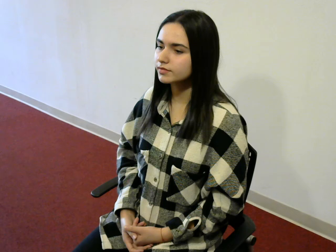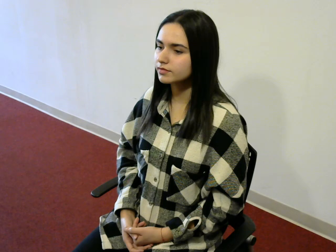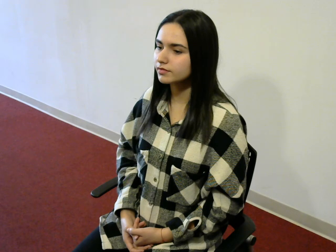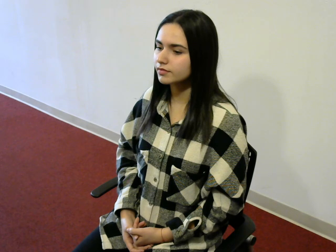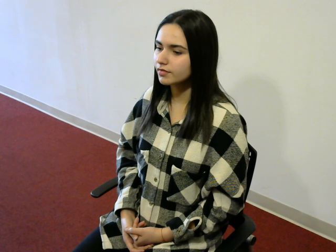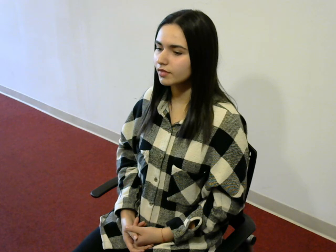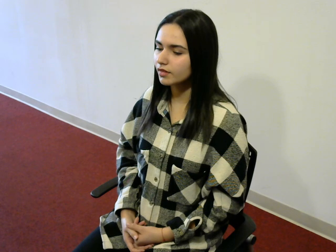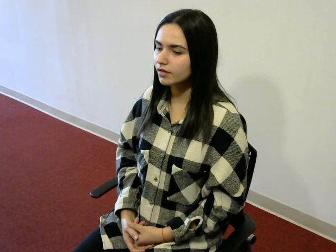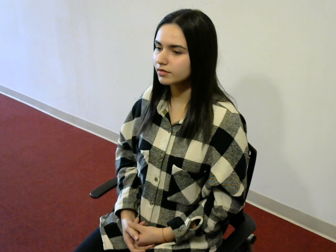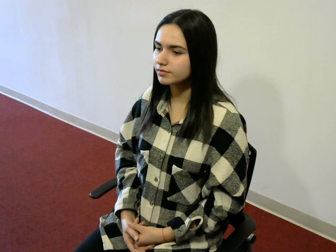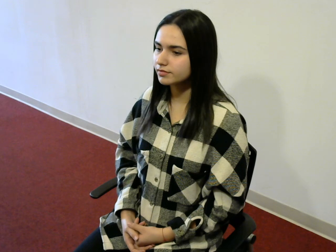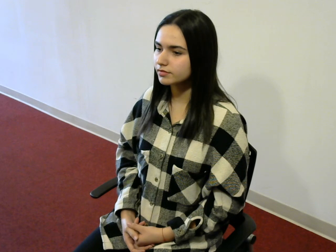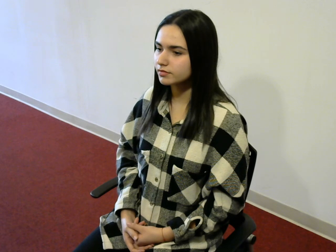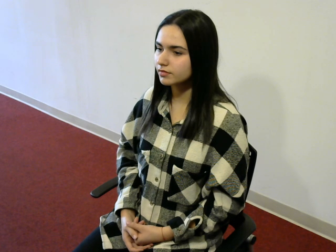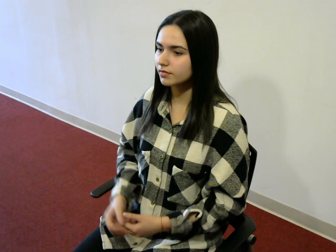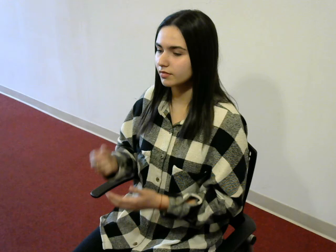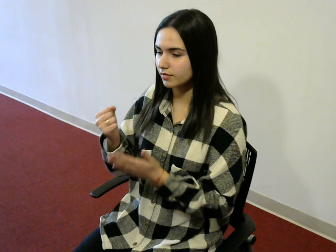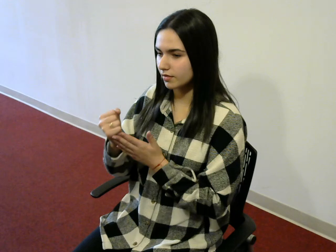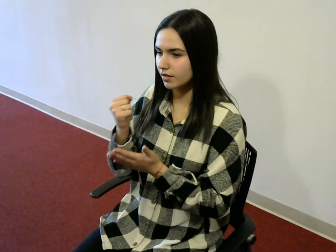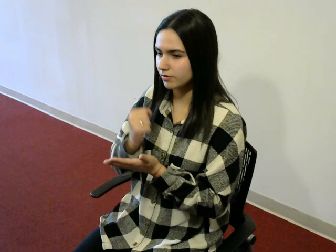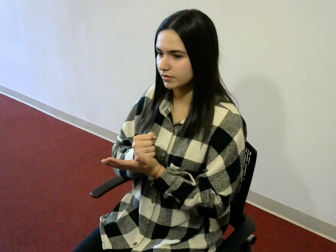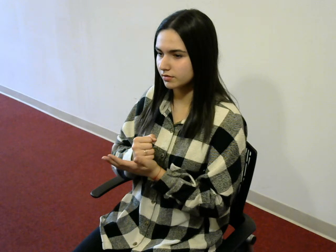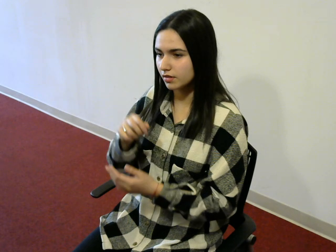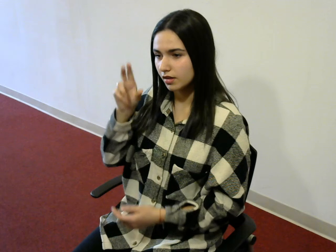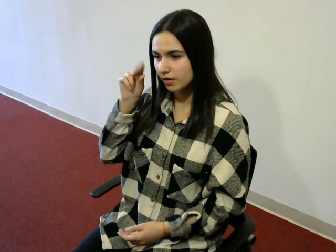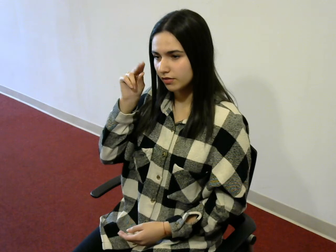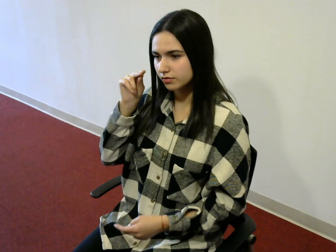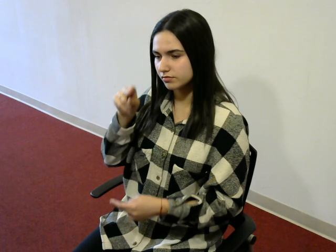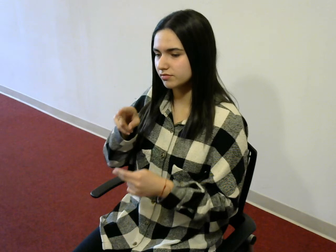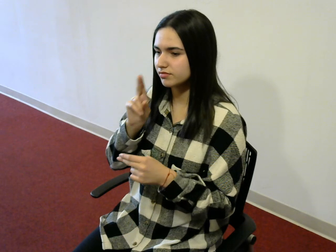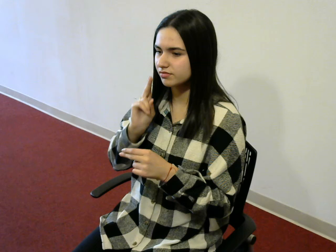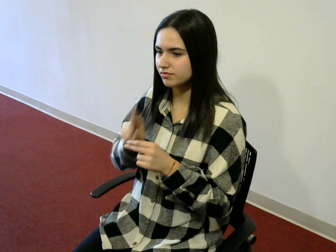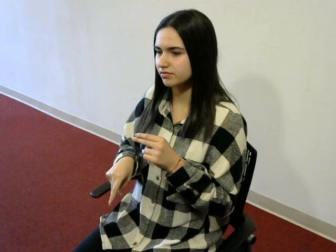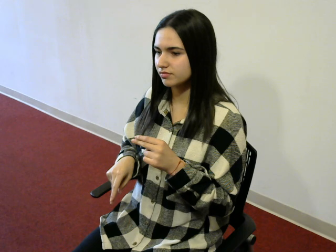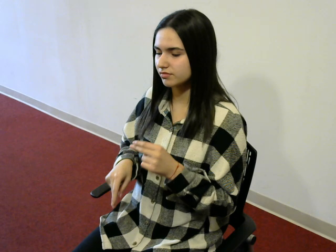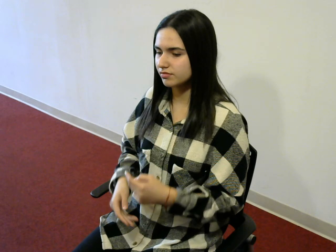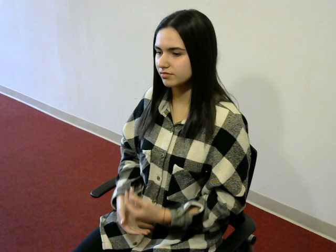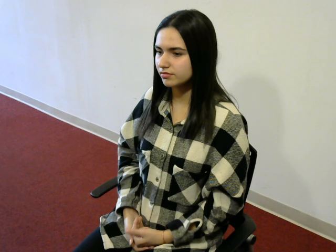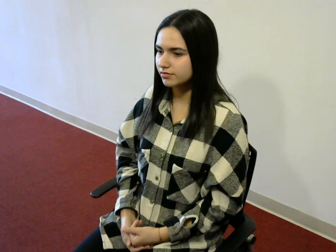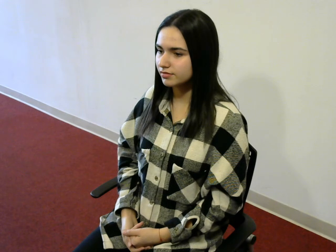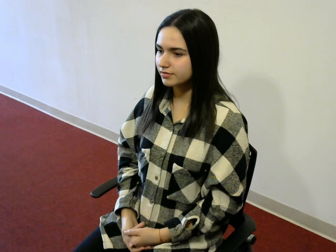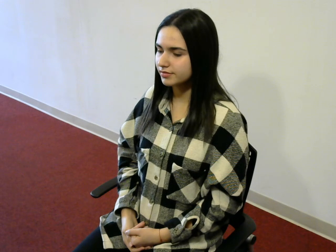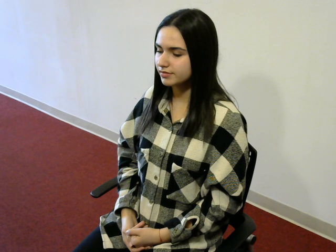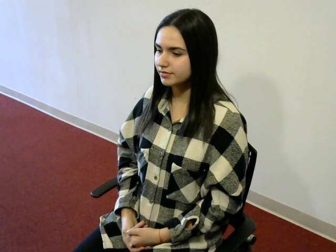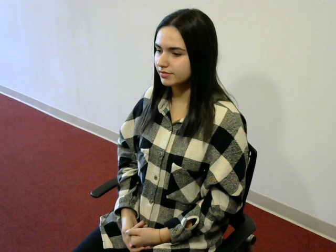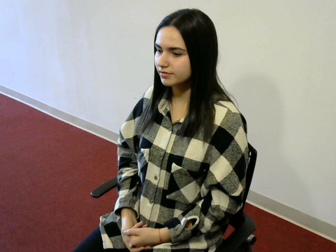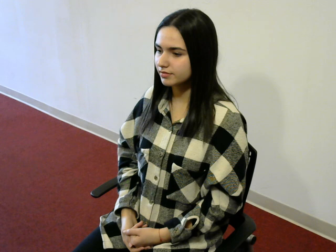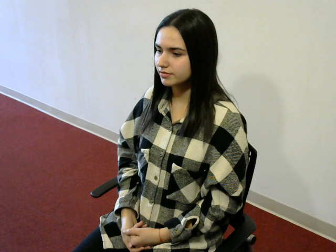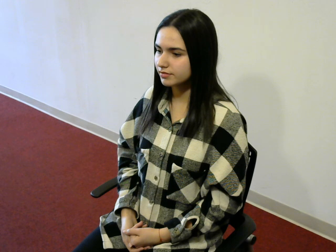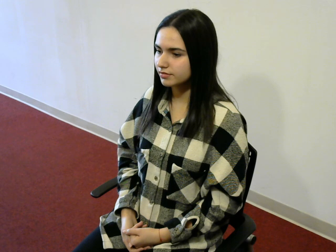Viza nə vaxt bitir?